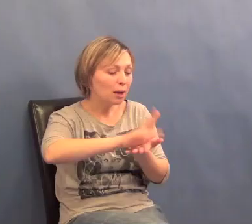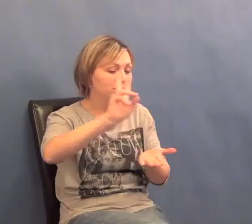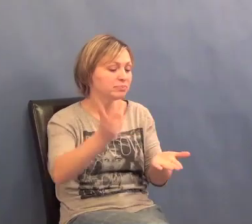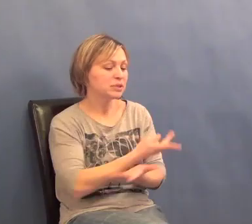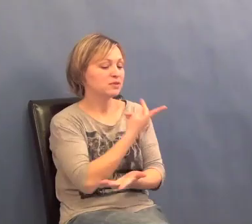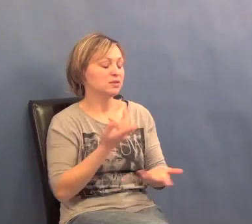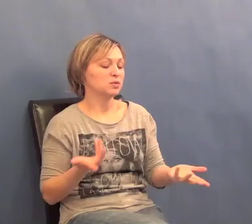Można się przewrócić.